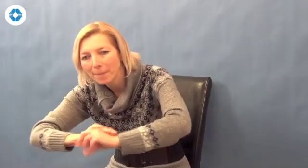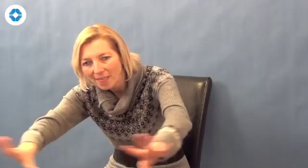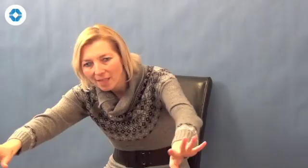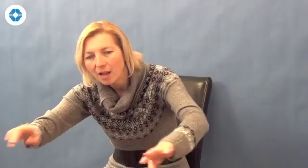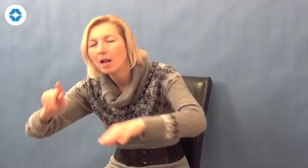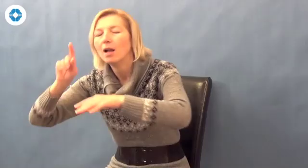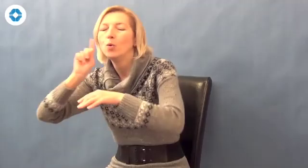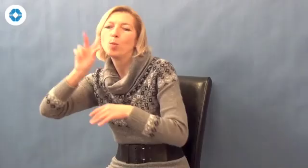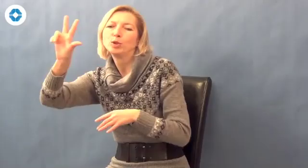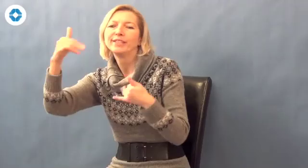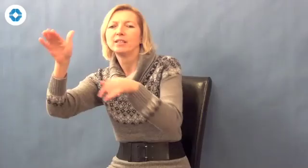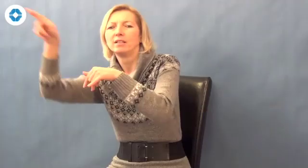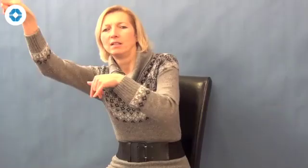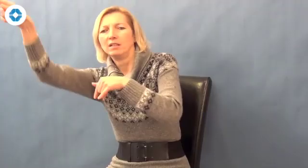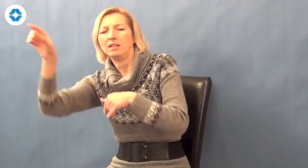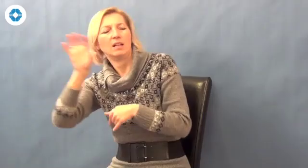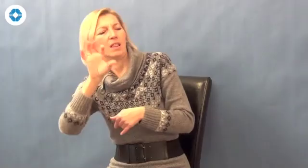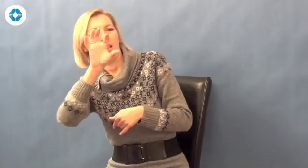Trzech innych chłopców oglądają to całe zdarzenie.